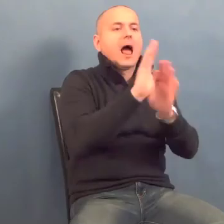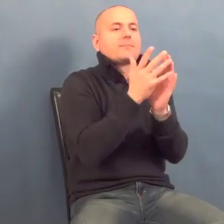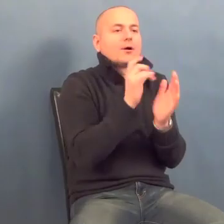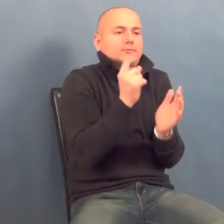Przejeżdża blisko.